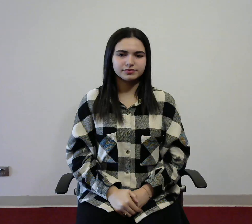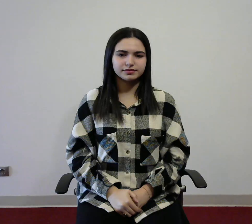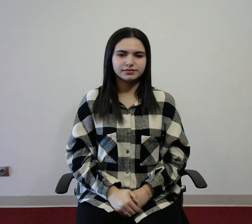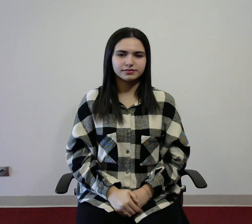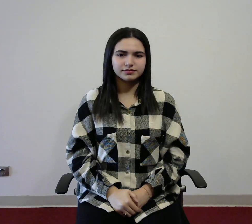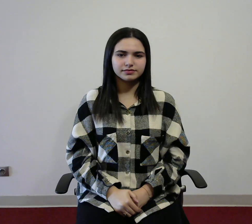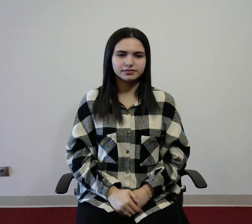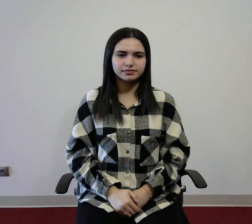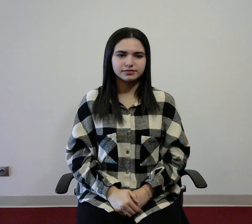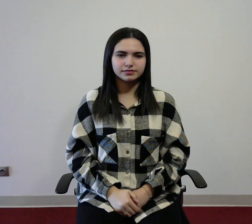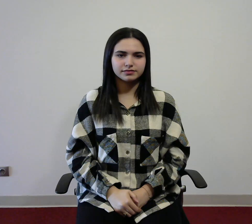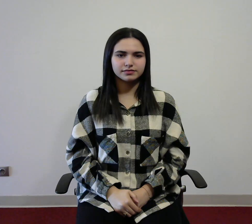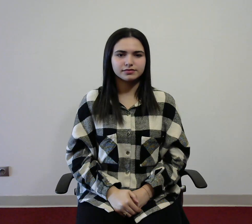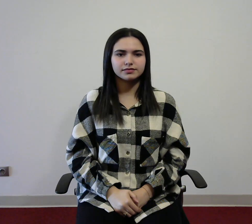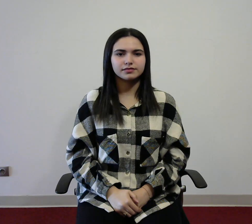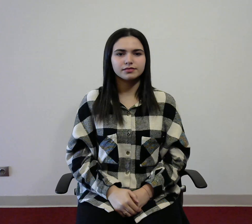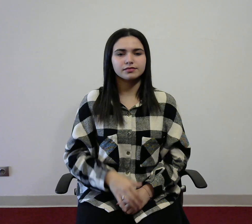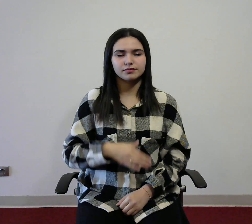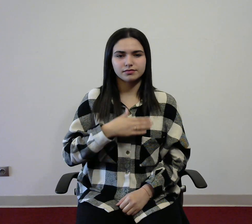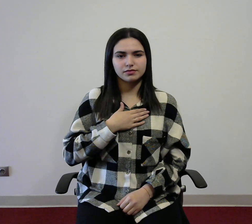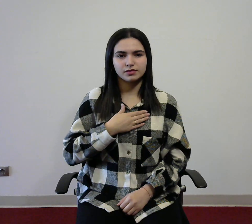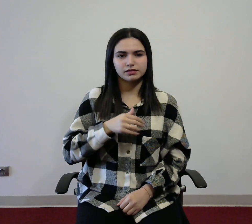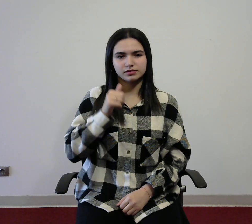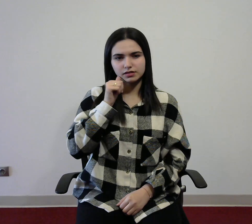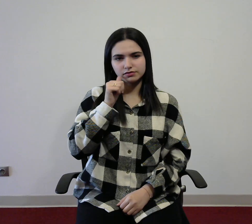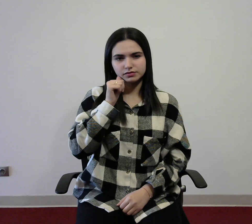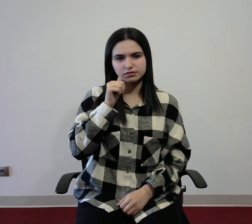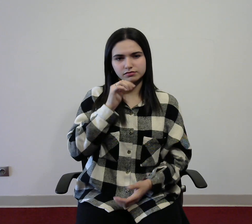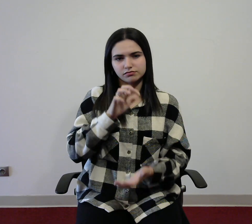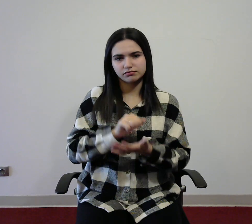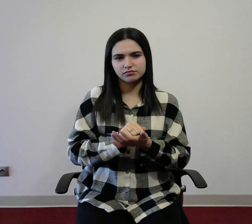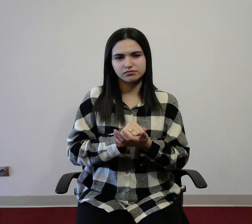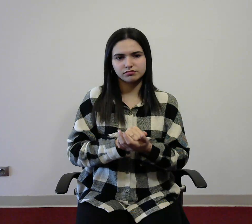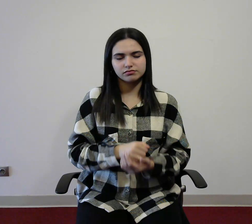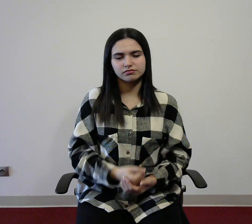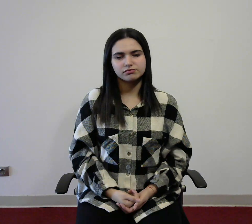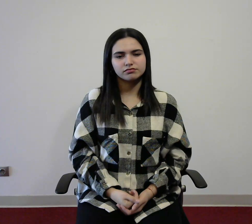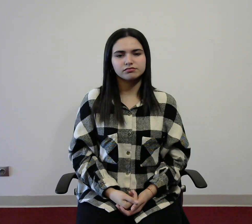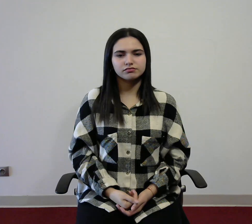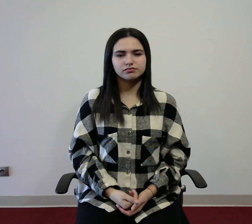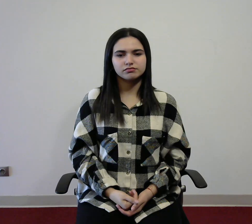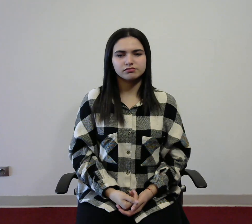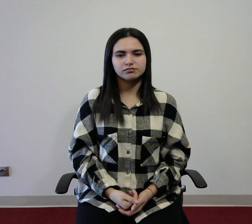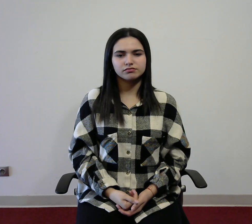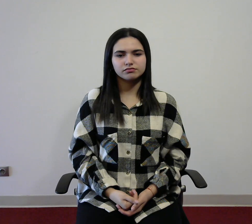Mən sabah məşğulam